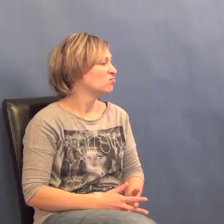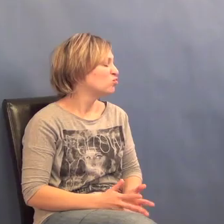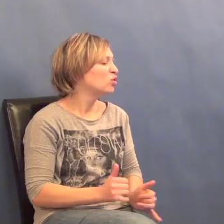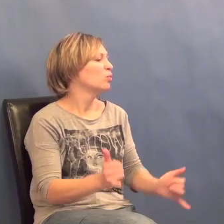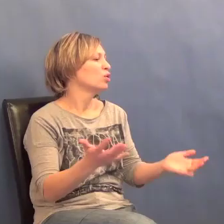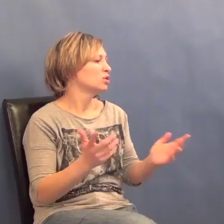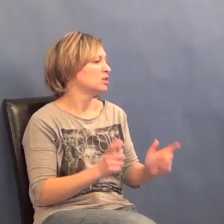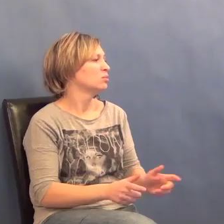Nie można go zmuszać.